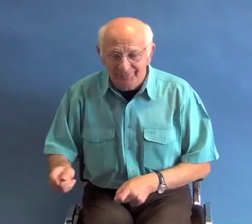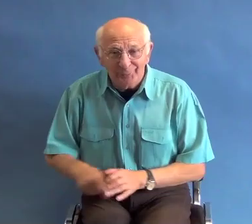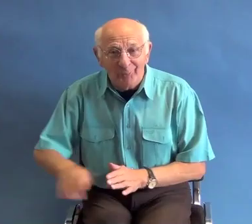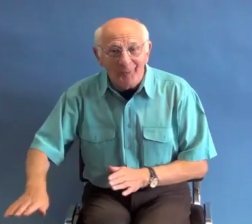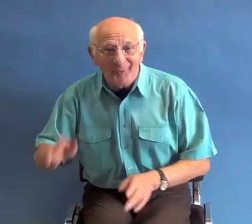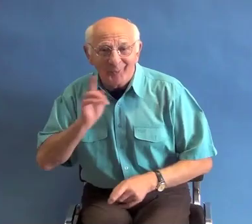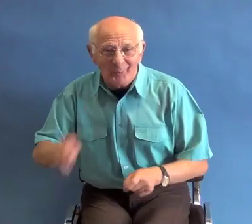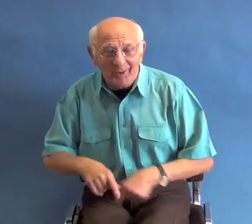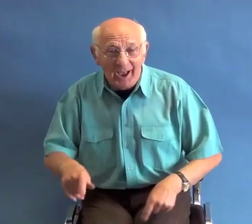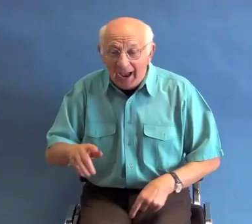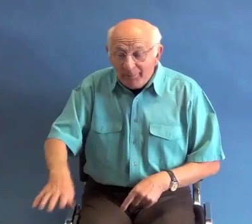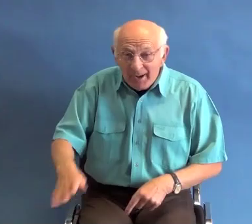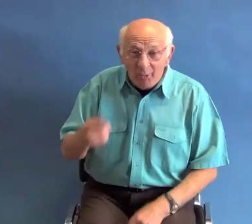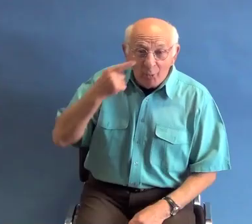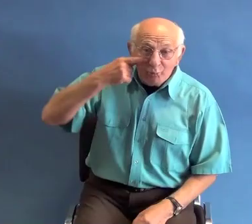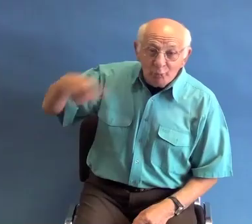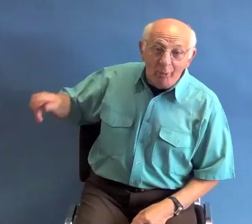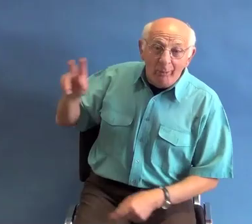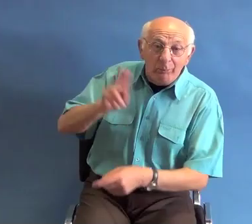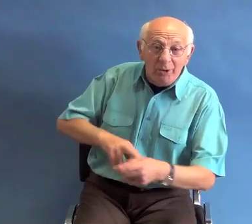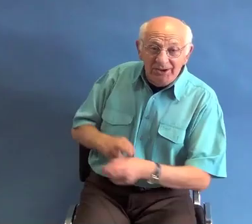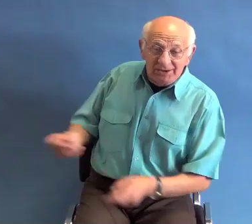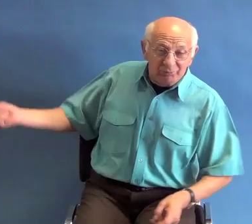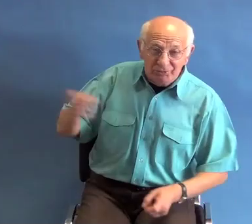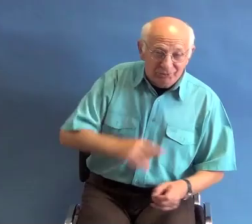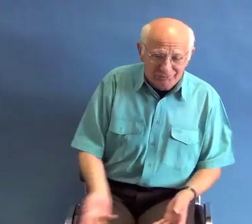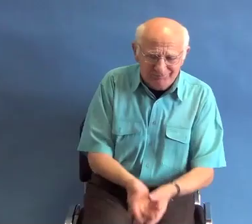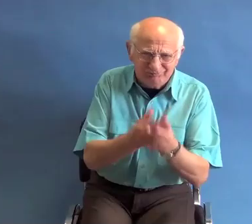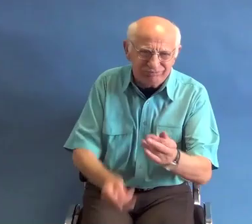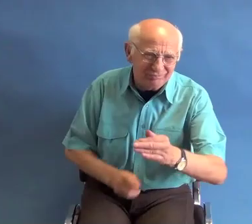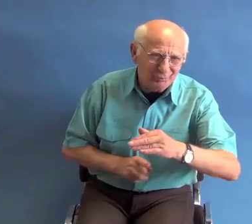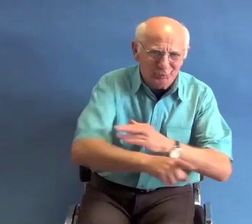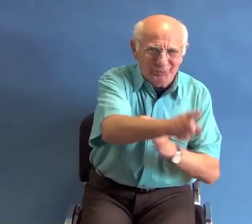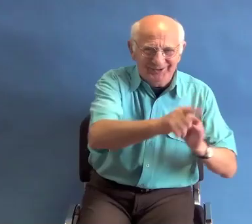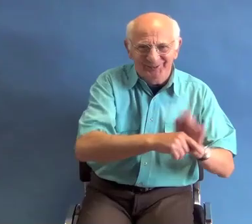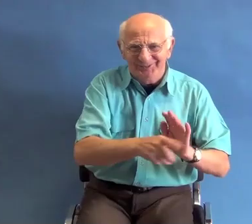A ten mały zauważył policjanta i obaj uciekli.